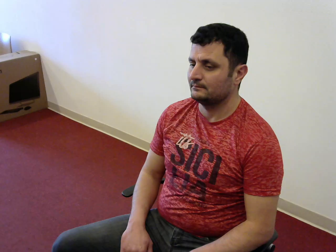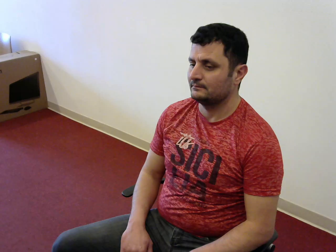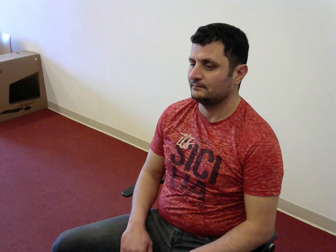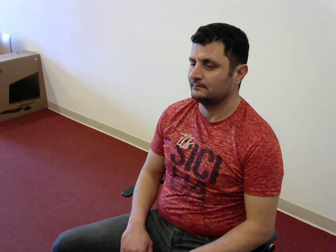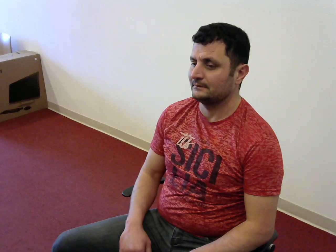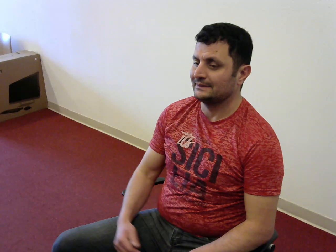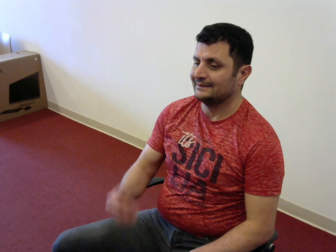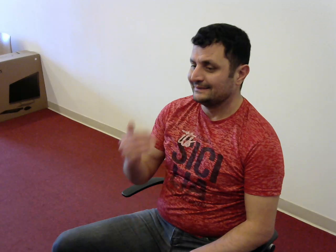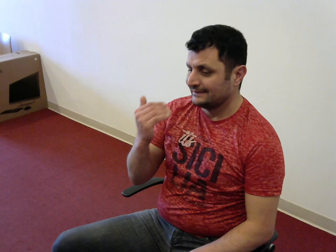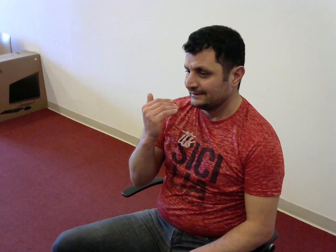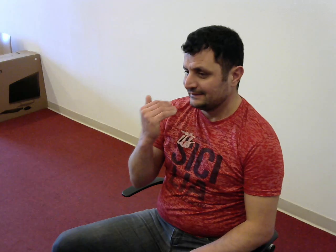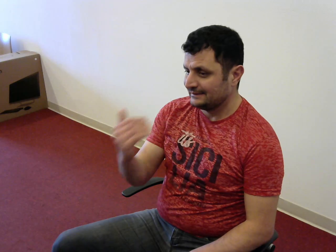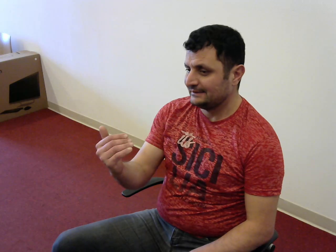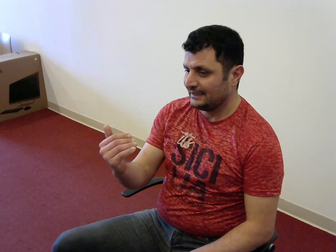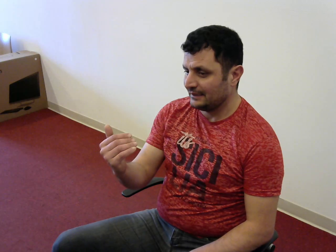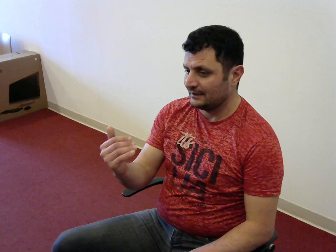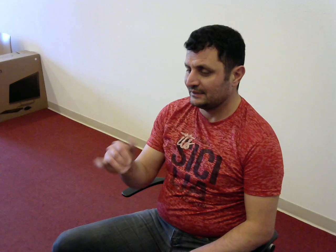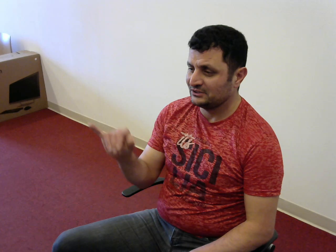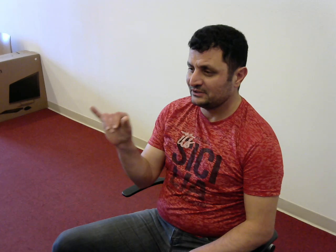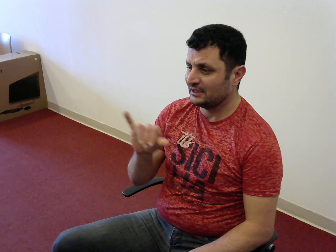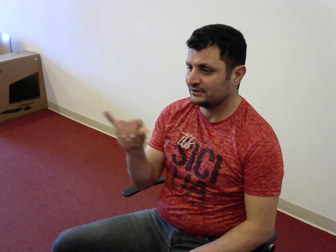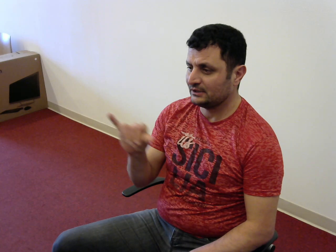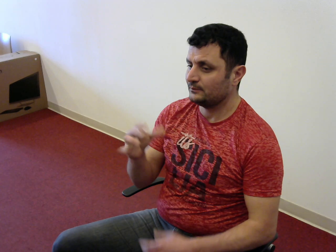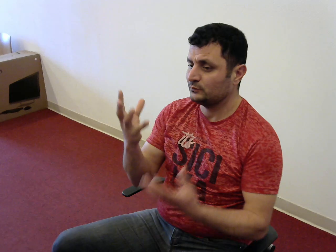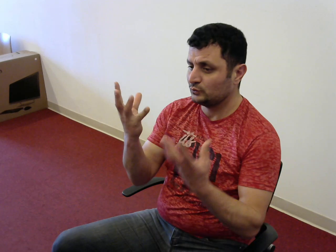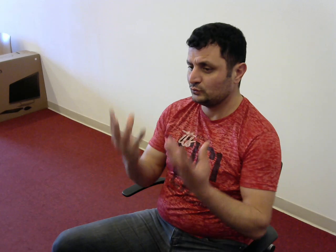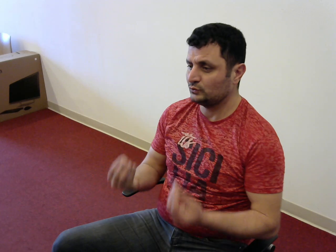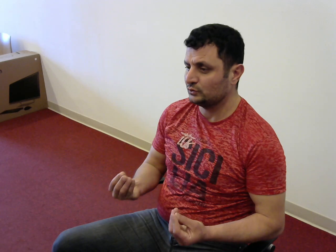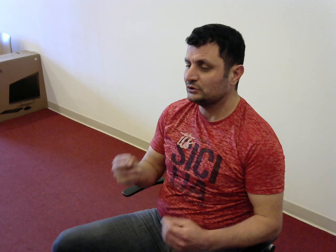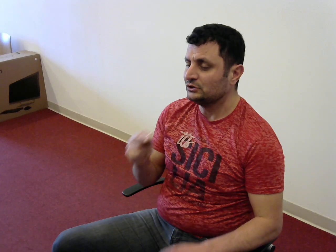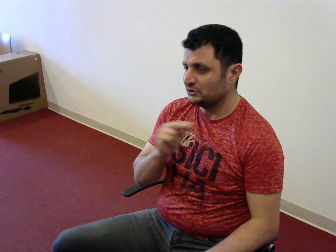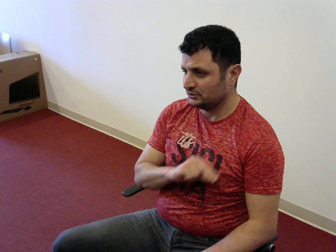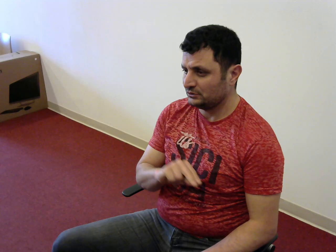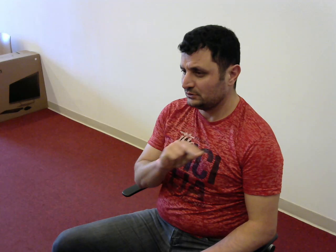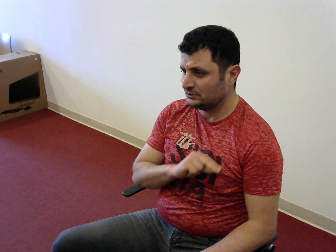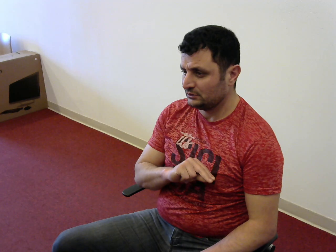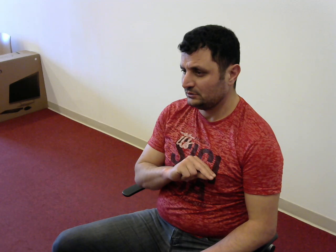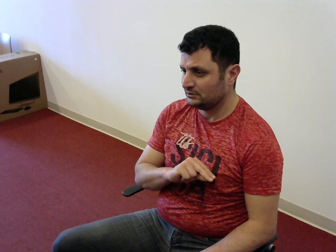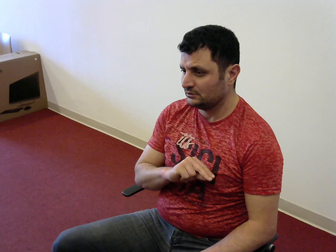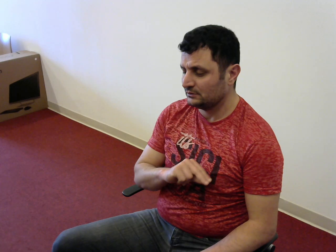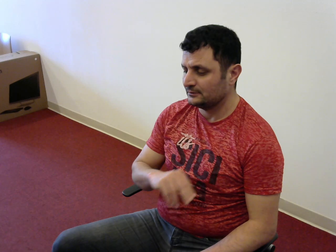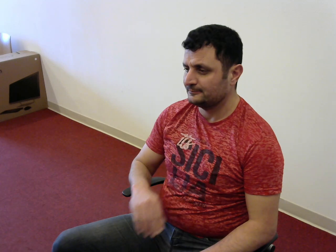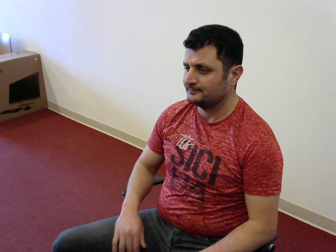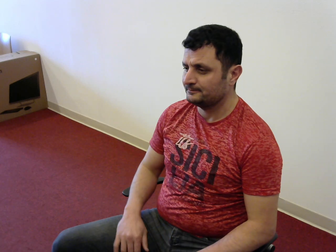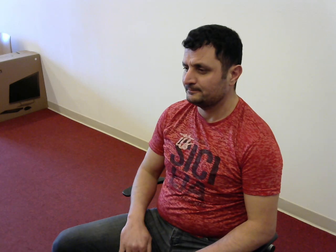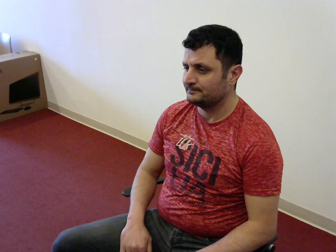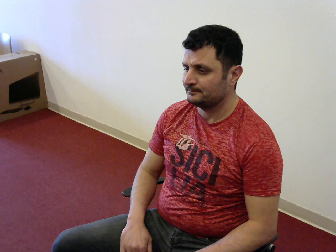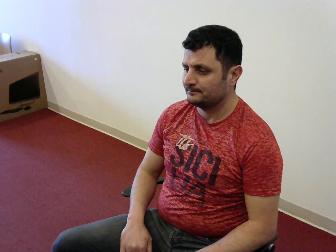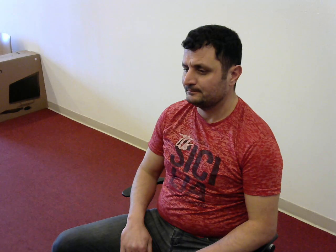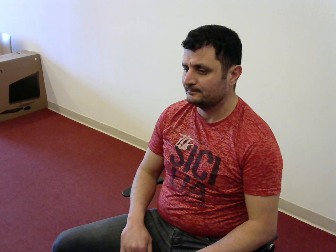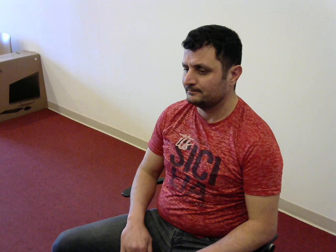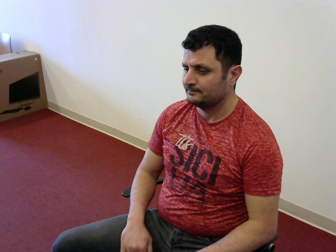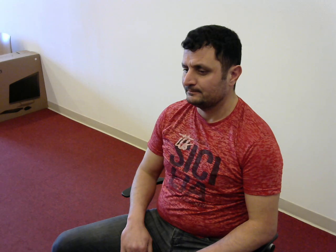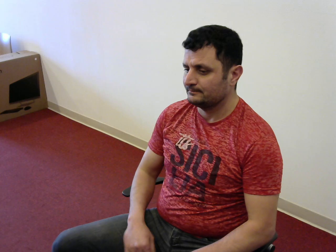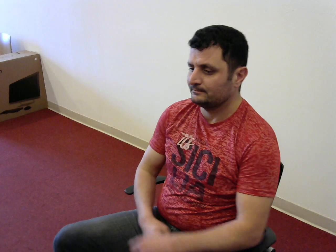Siz şənbə günü işləyirsiz?